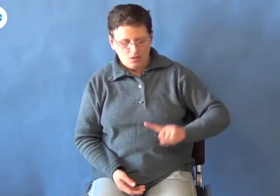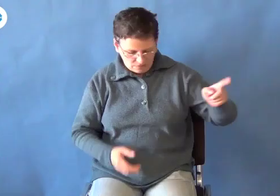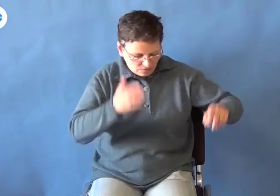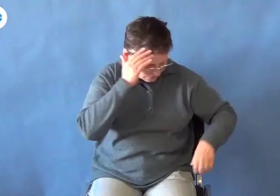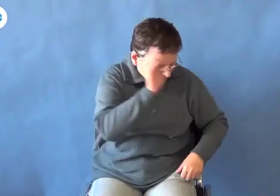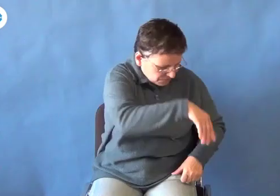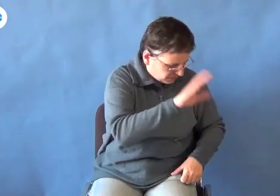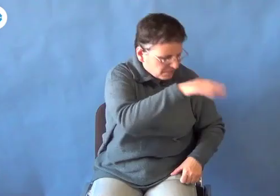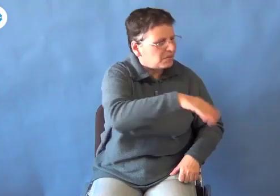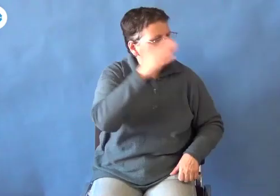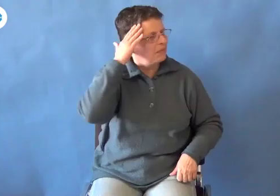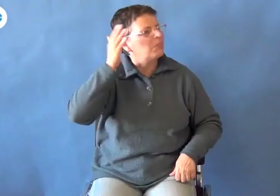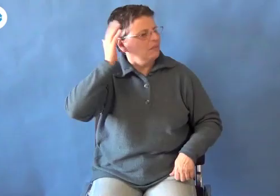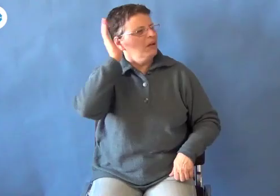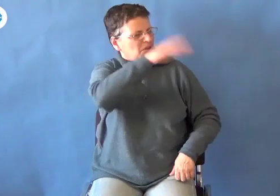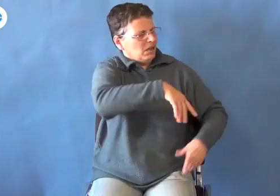Nie wolno. WIem, wiem...